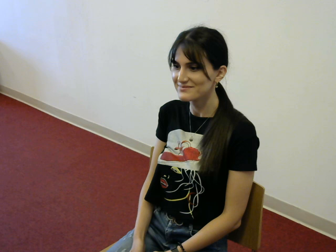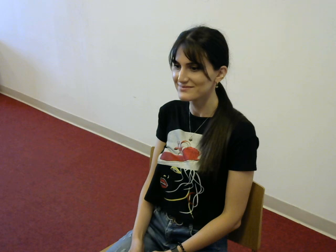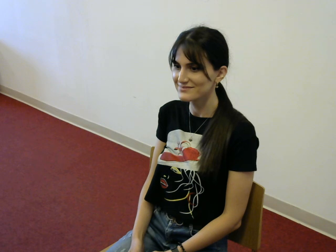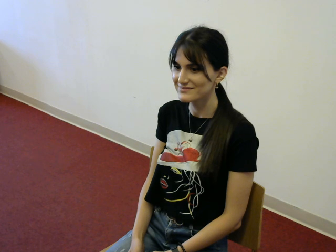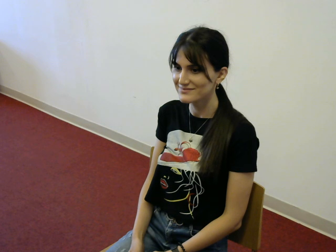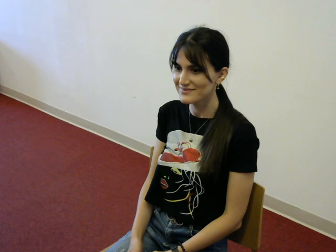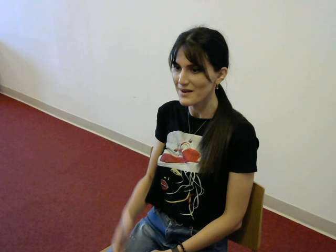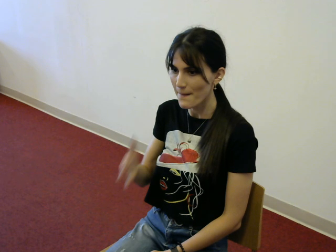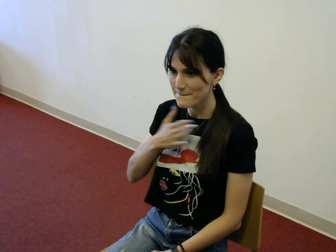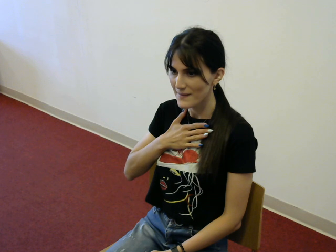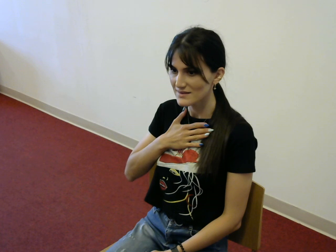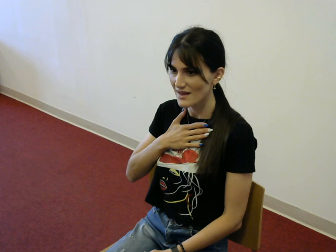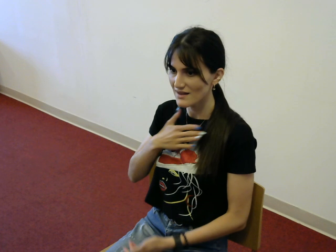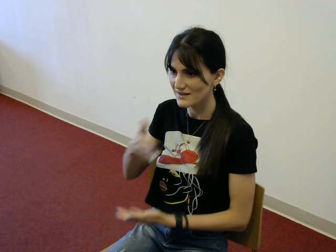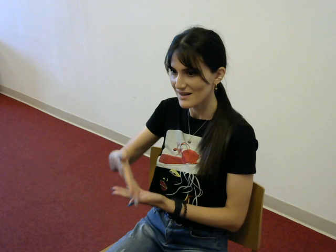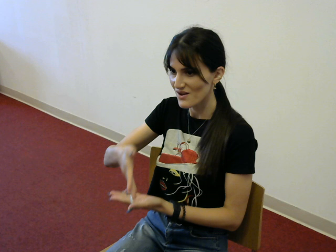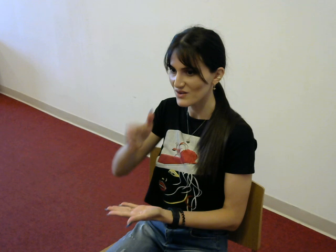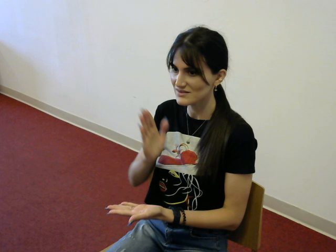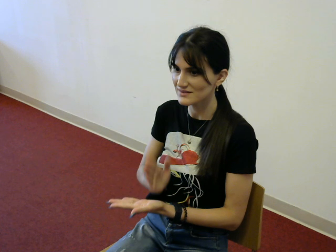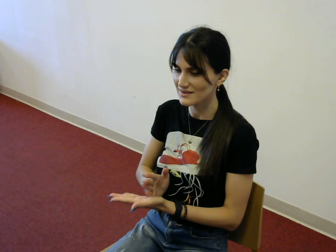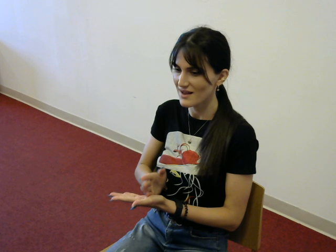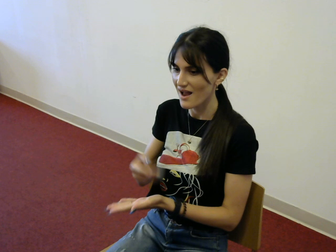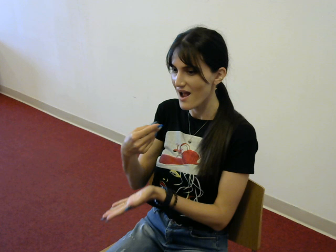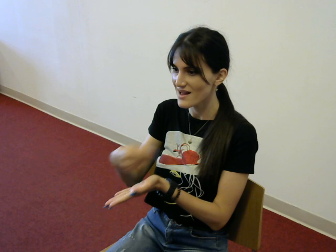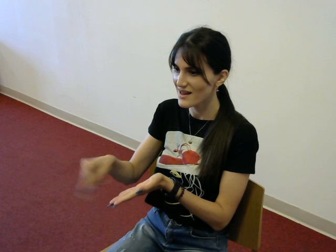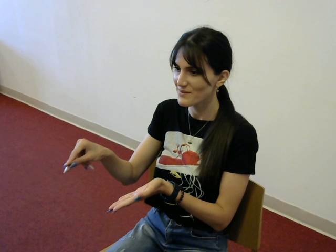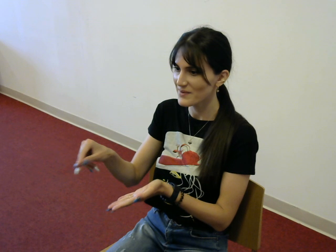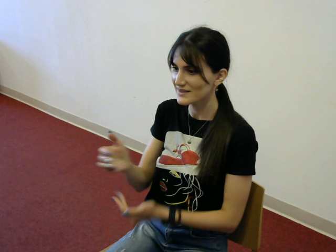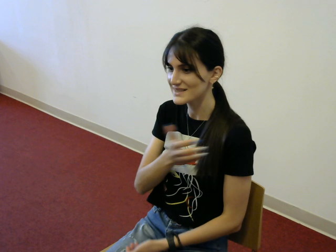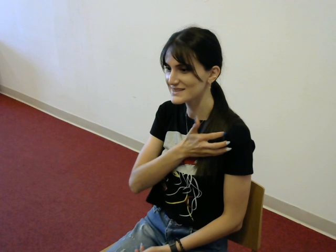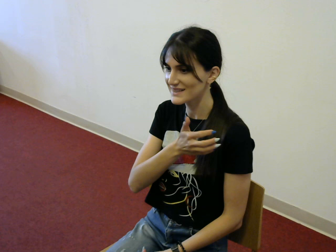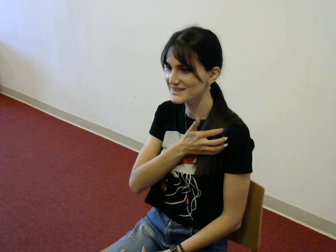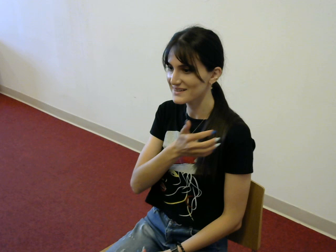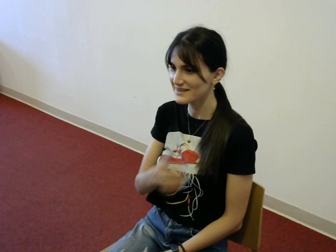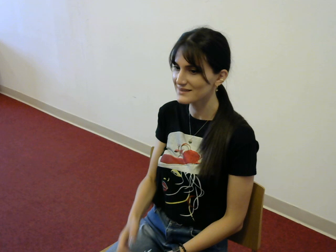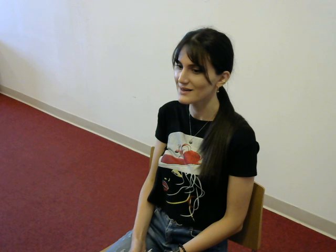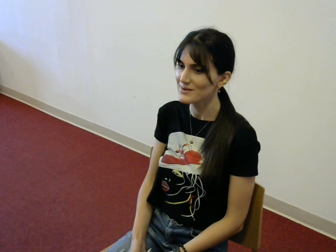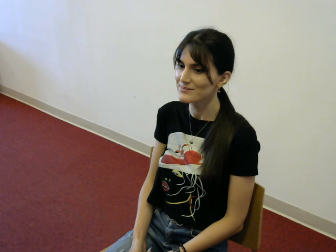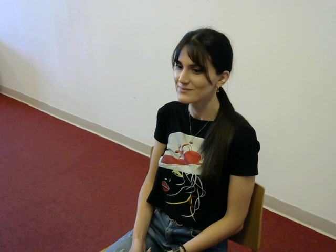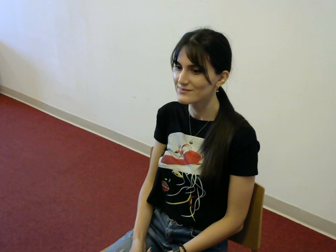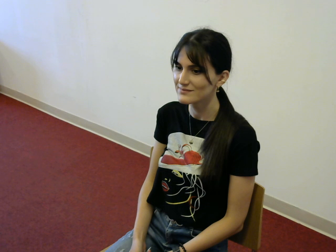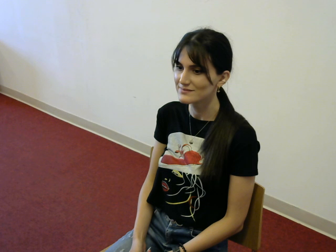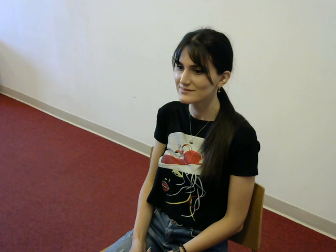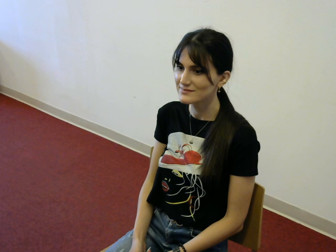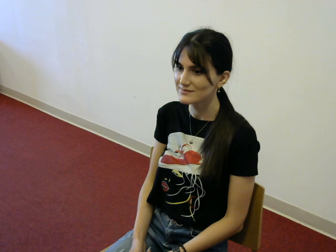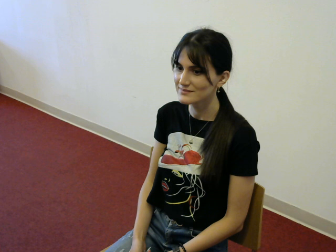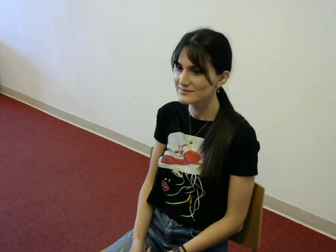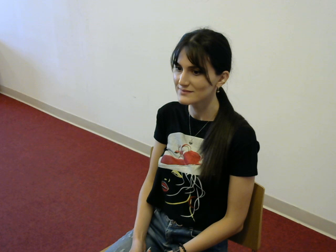Mən çörək almaq istəyirəm